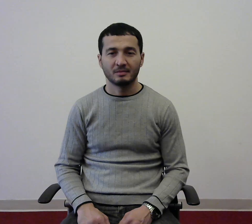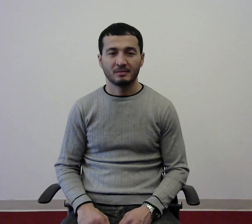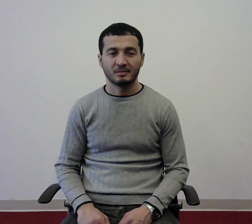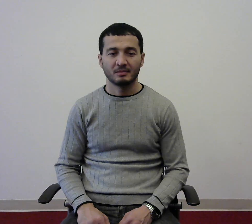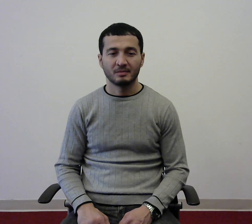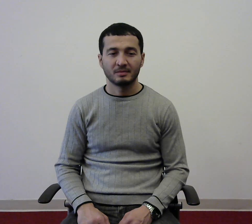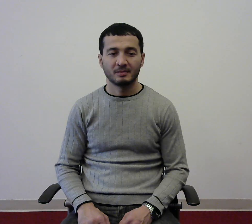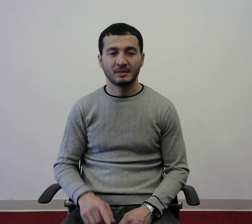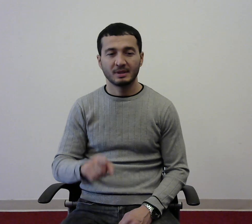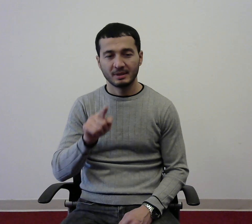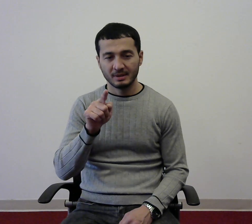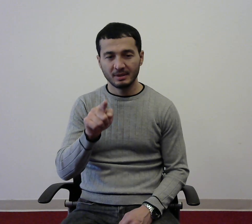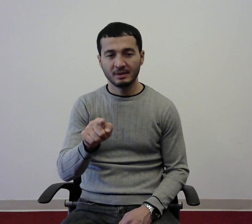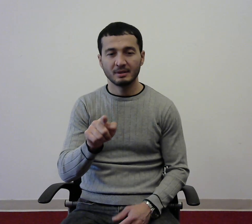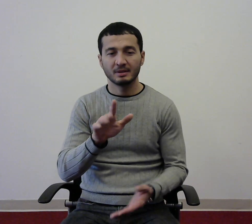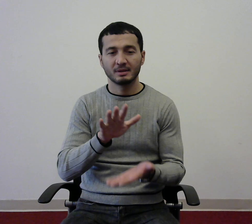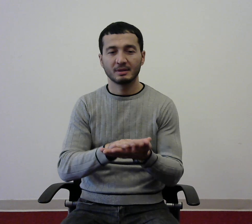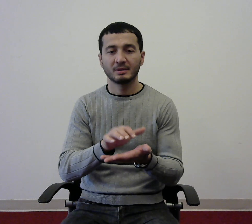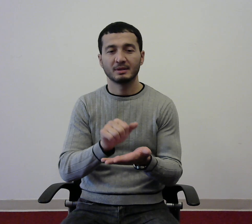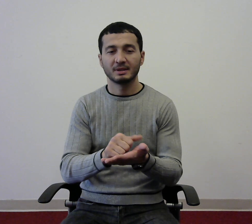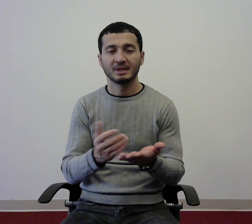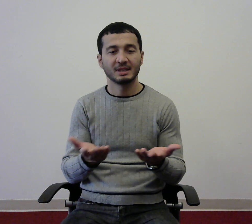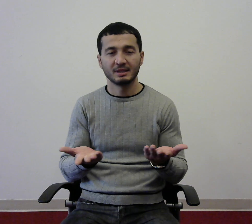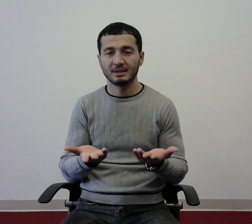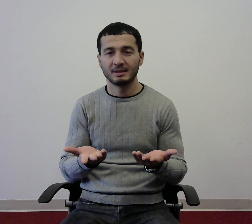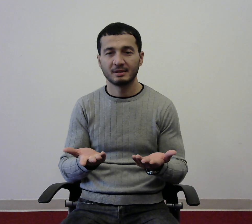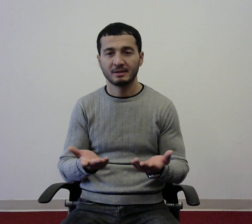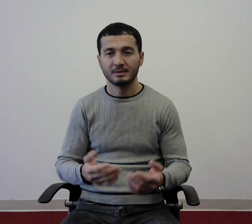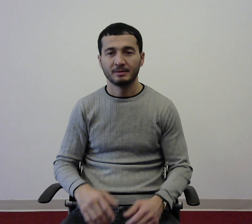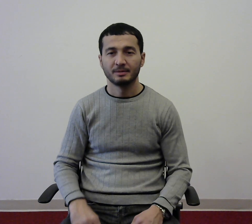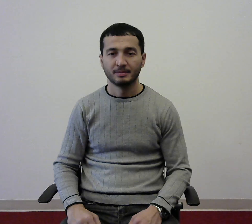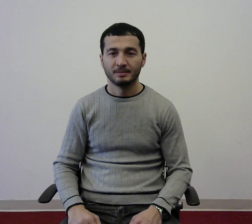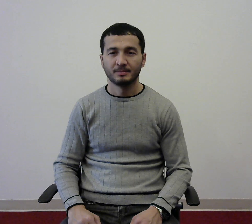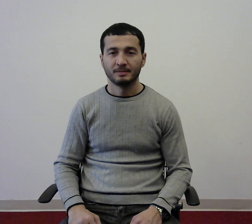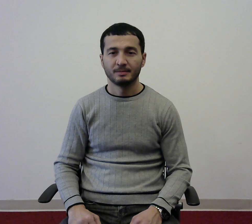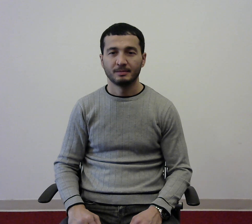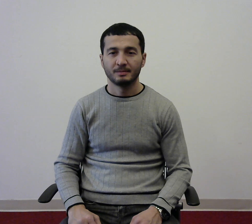Sənin ləqəbin nədir?